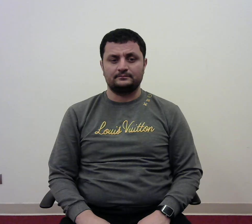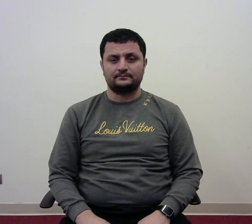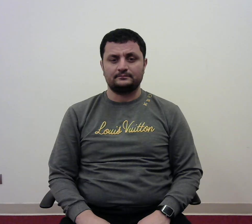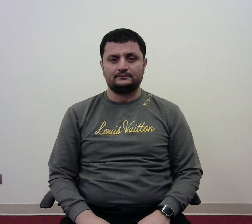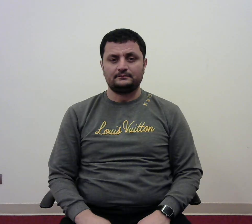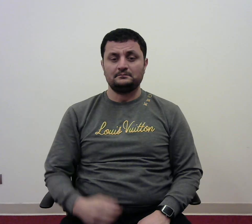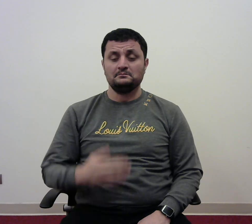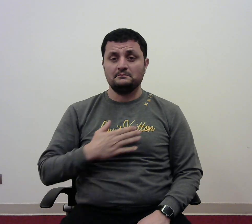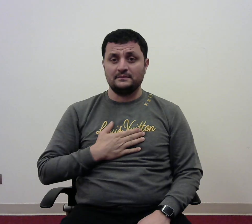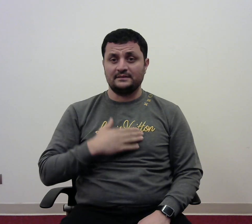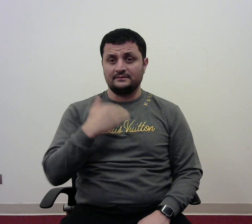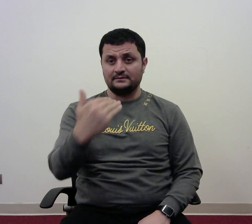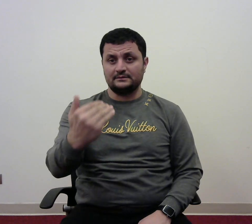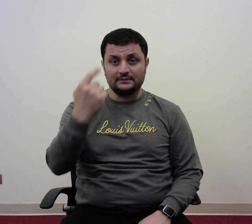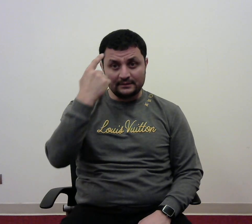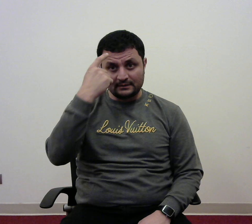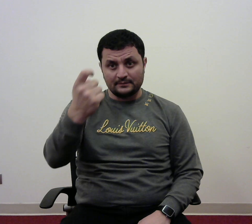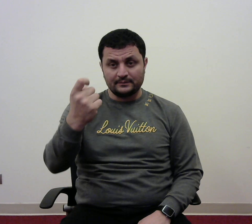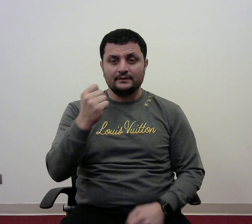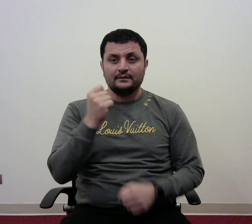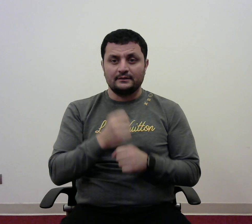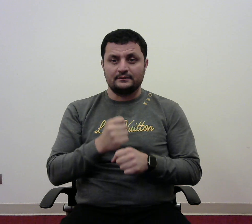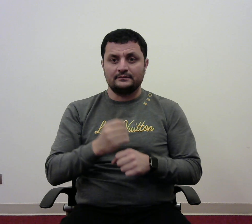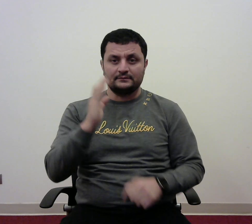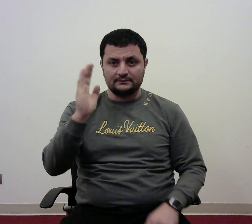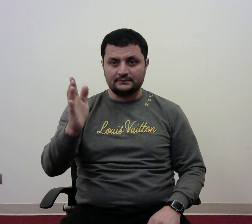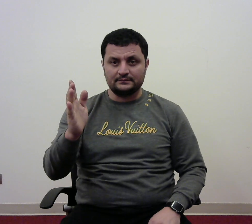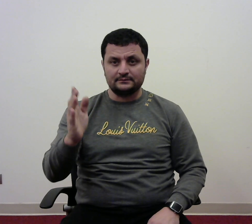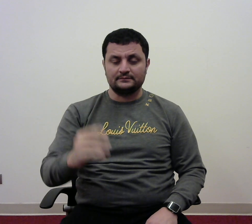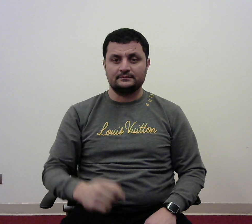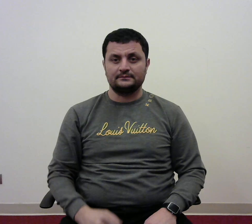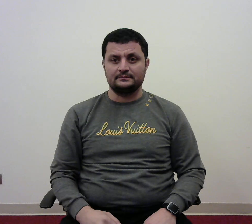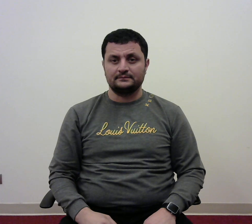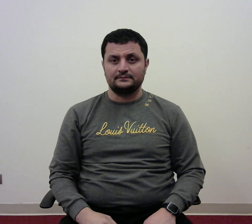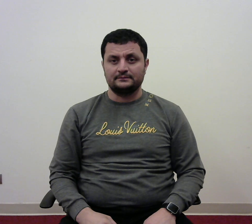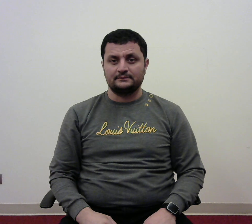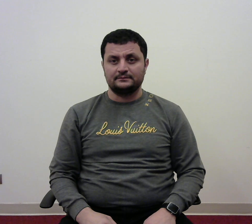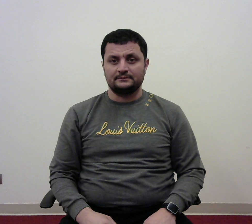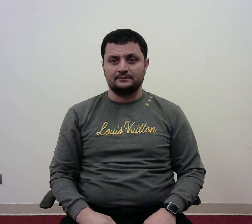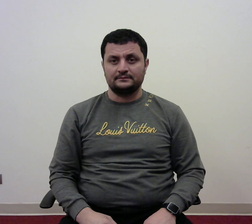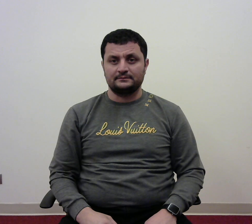Mən sizə xəbər edəcəyəm